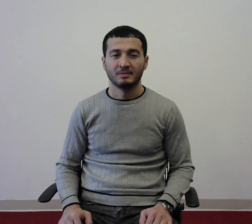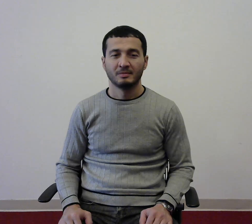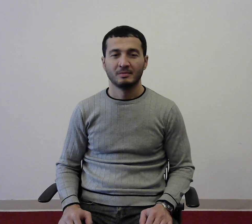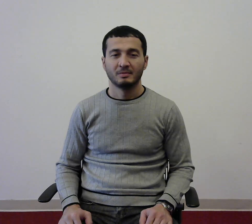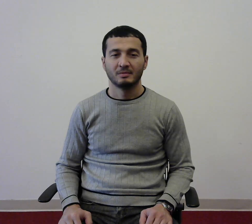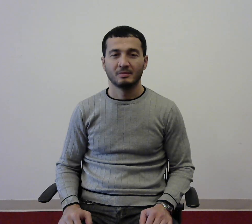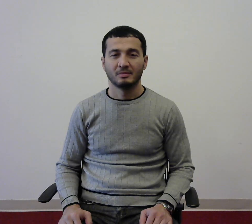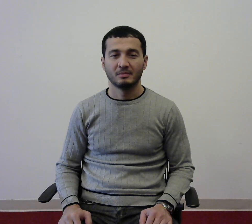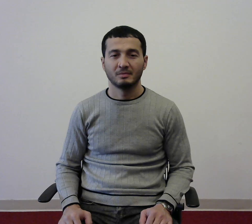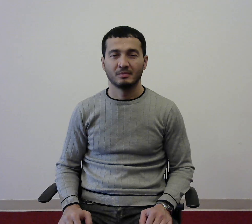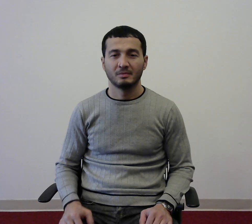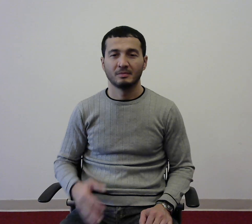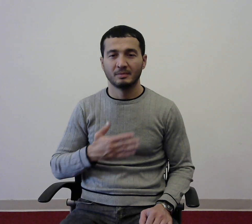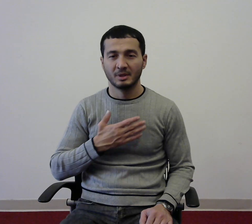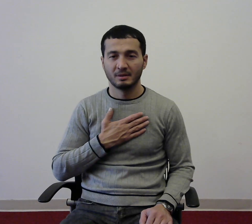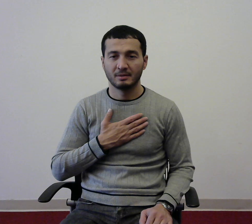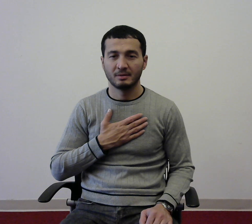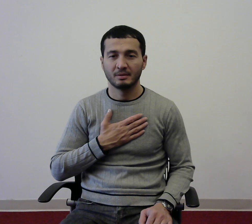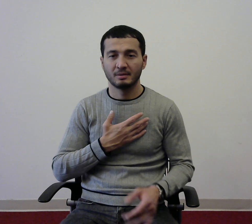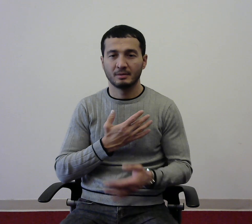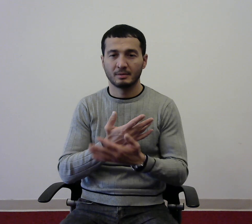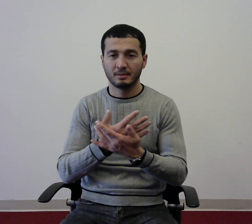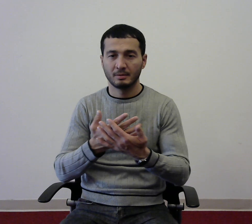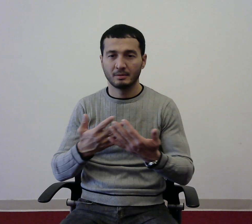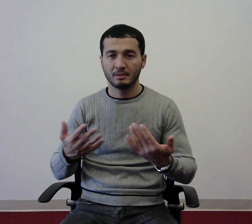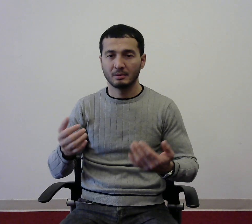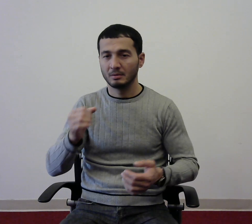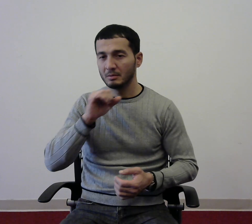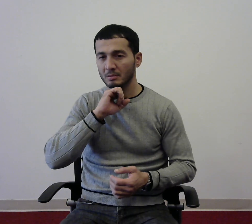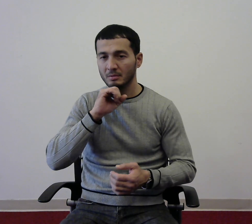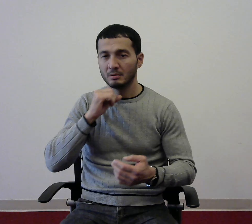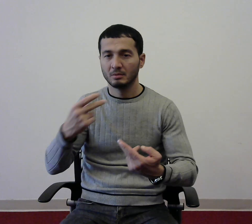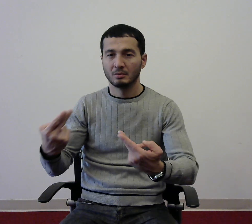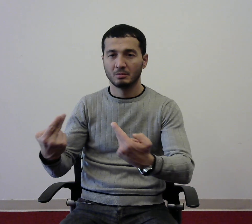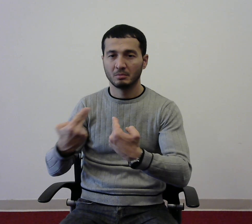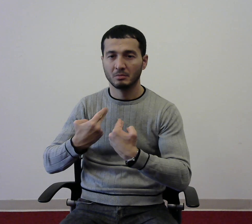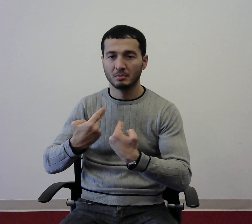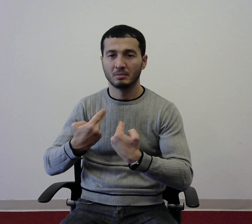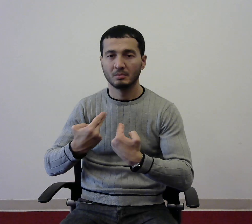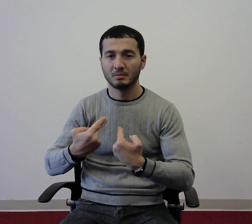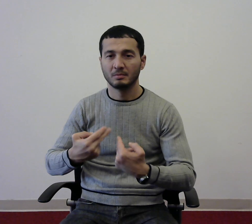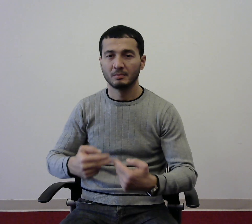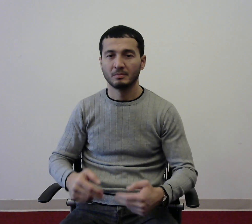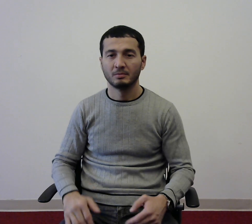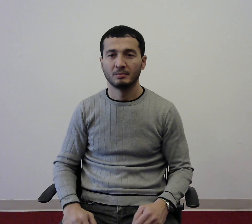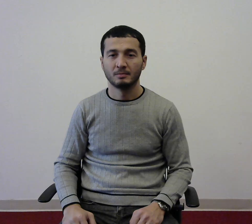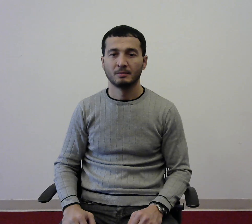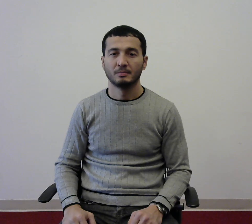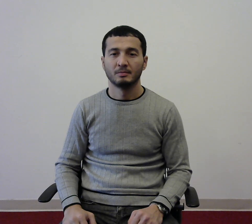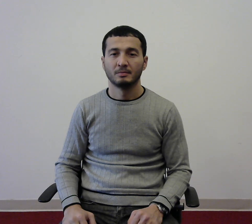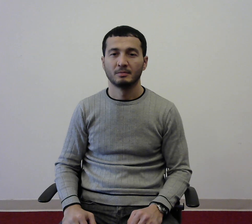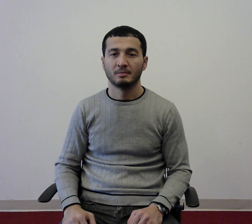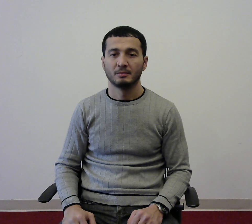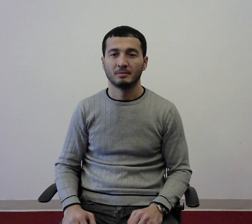Mənim əşyalarımı oğurlayıblar